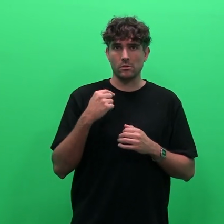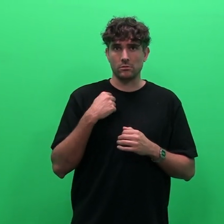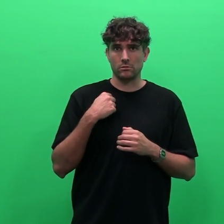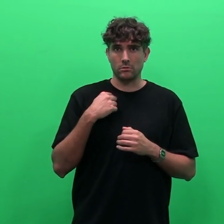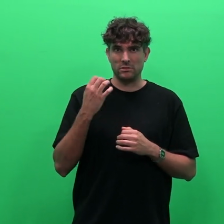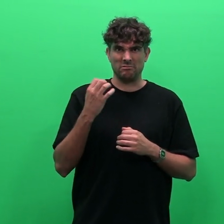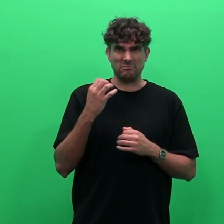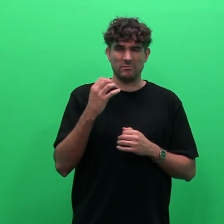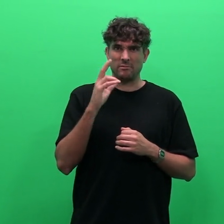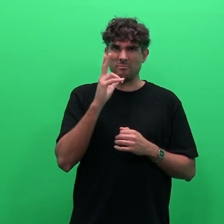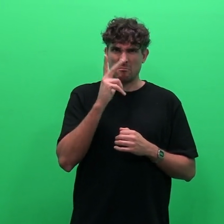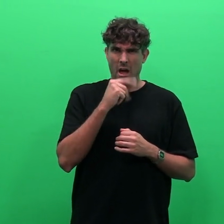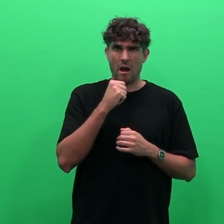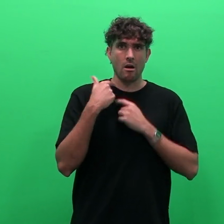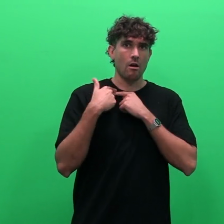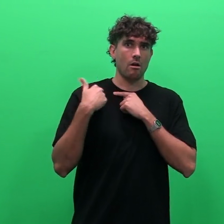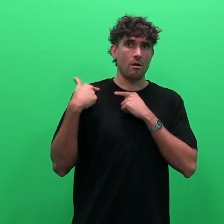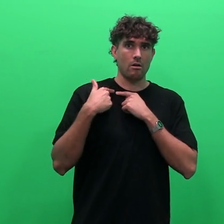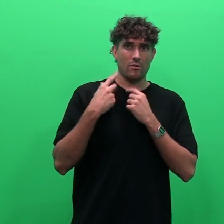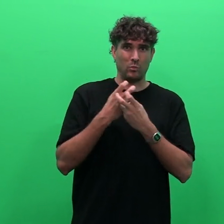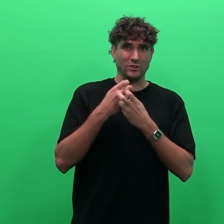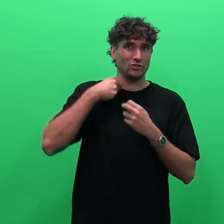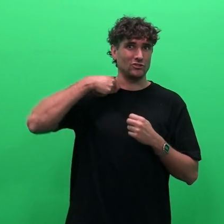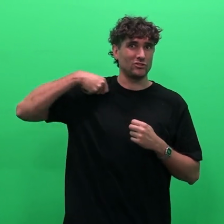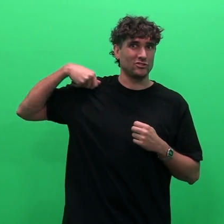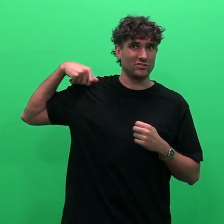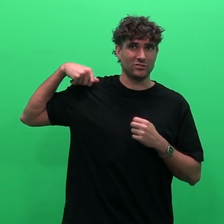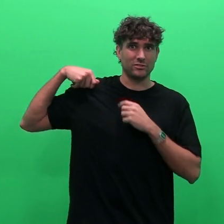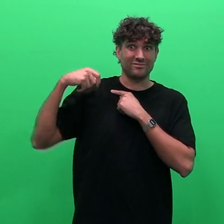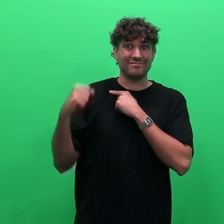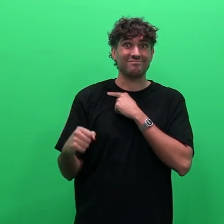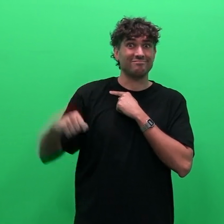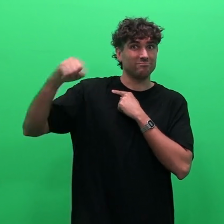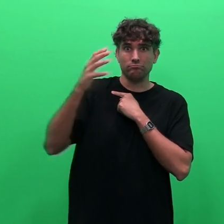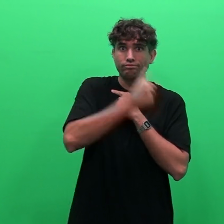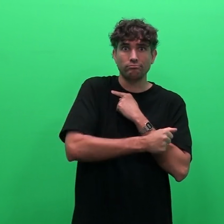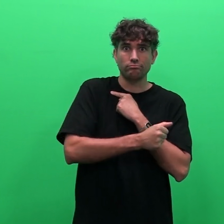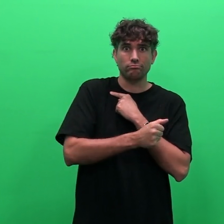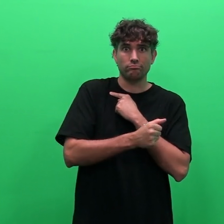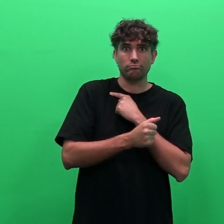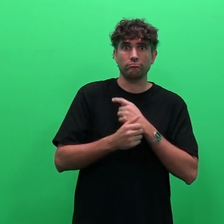Em fa mal l'os de la clavícula de la part dreta, no puc aixecar el braç.